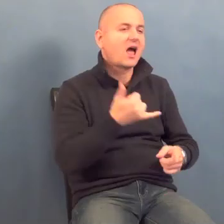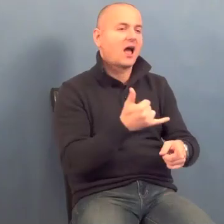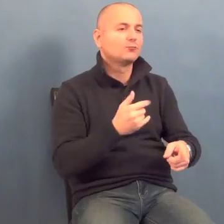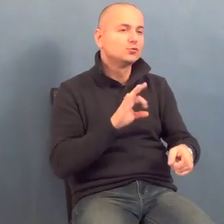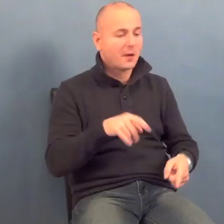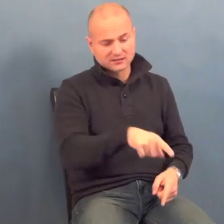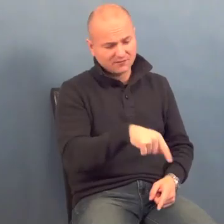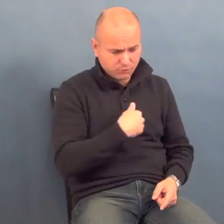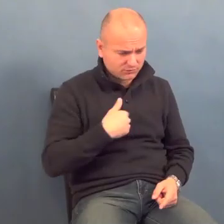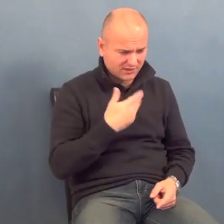To jest w krajach muzułmańskich.